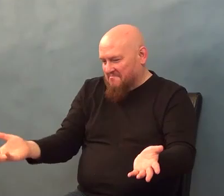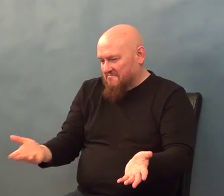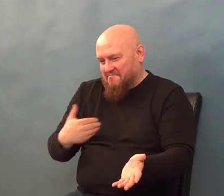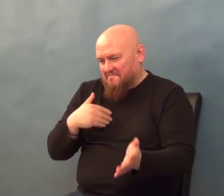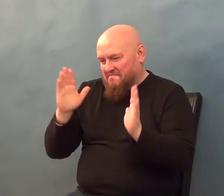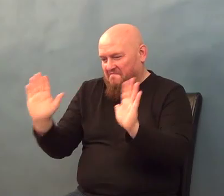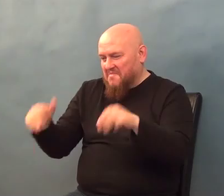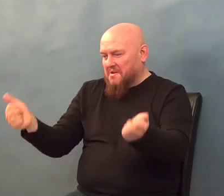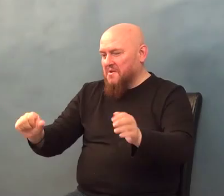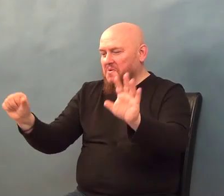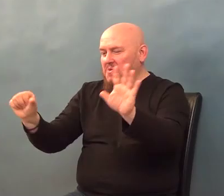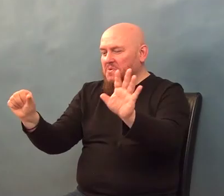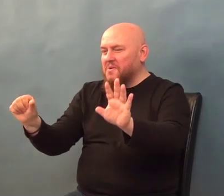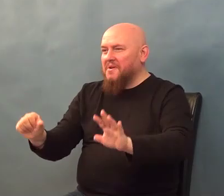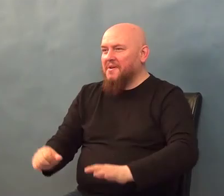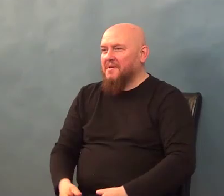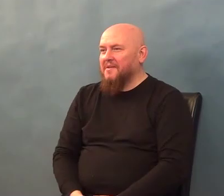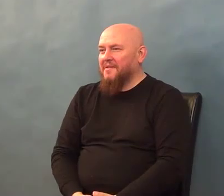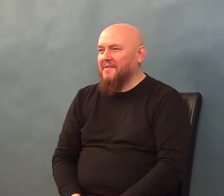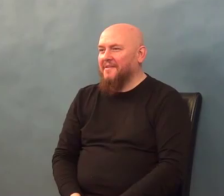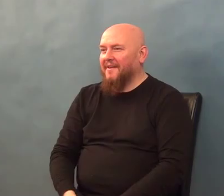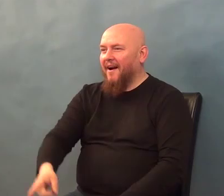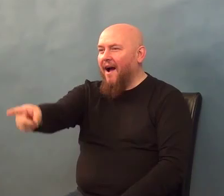Nie ma nic o szóstej, mnie jest wszystko jedno.